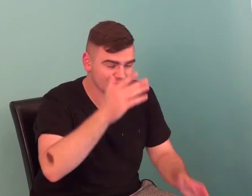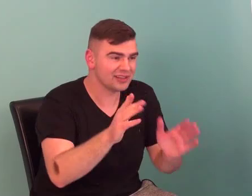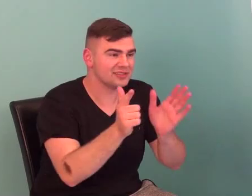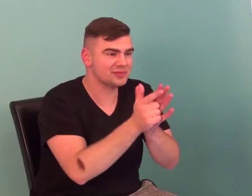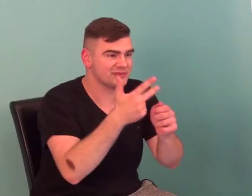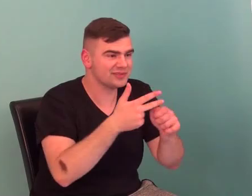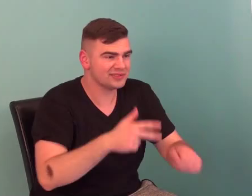Siedemnasta trzydzieści.